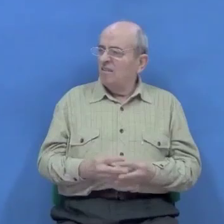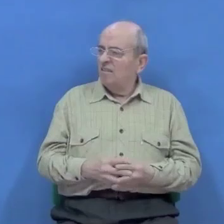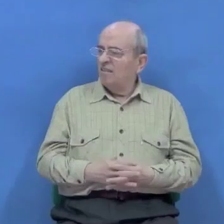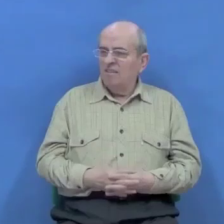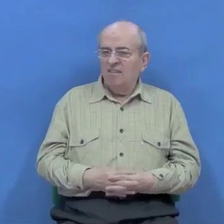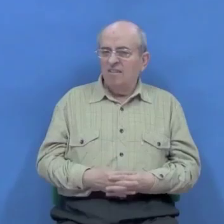Płot.